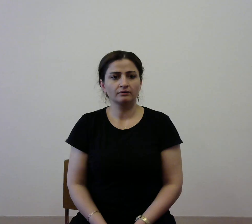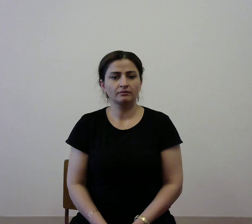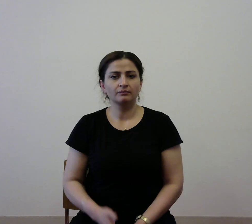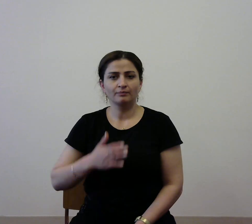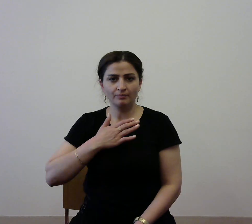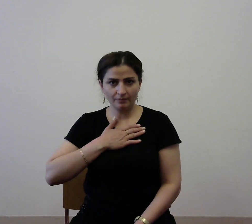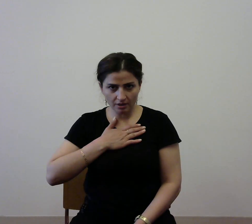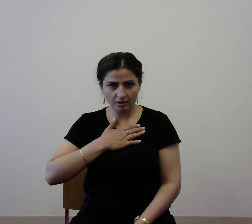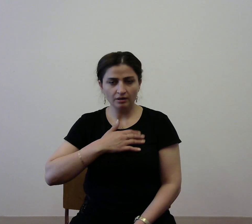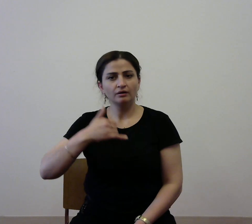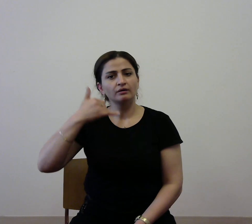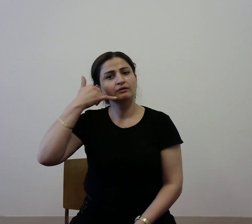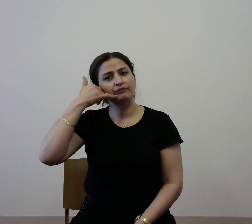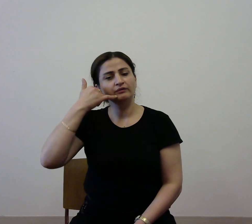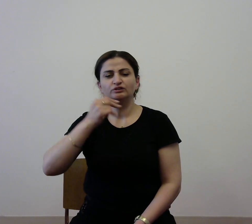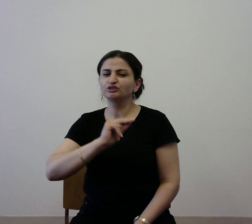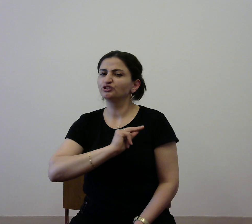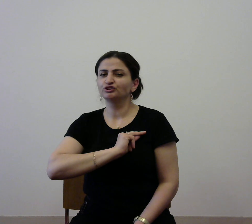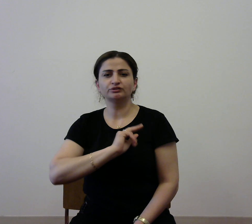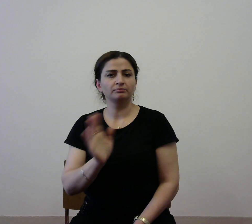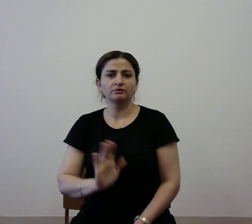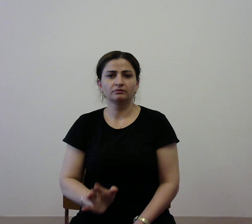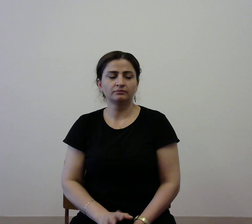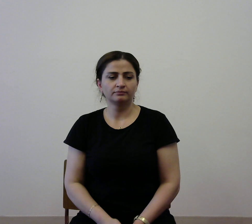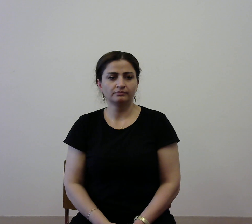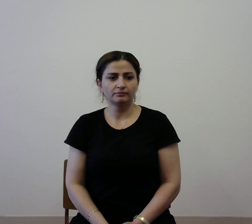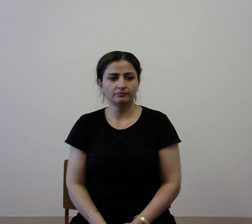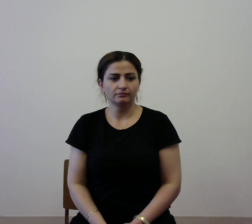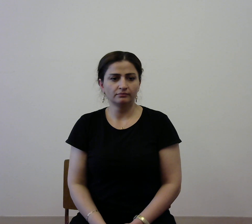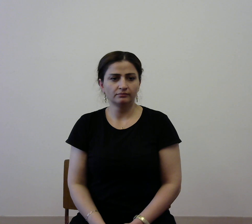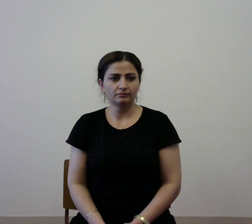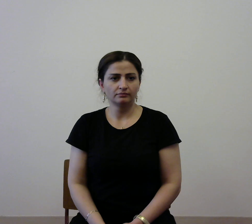Mənim mobil telefonum işləmir